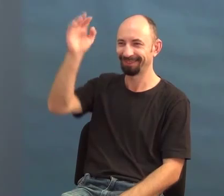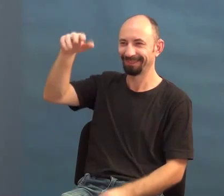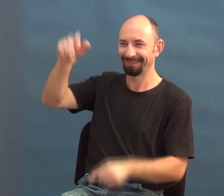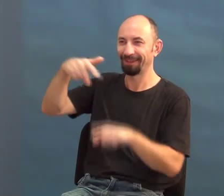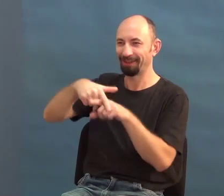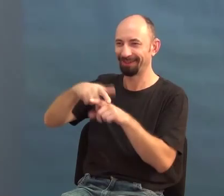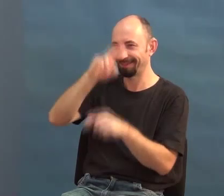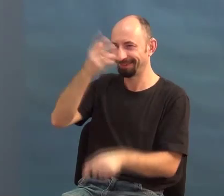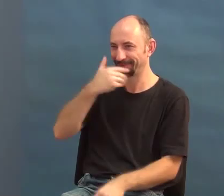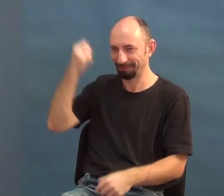Nie ma czegoś takiego jak prysznic dla konia.